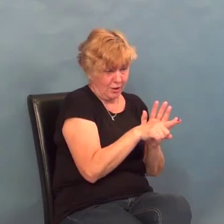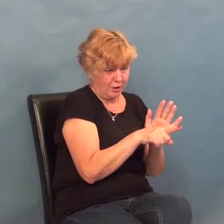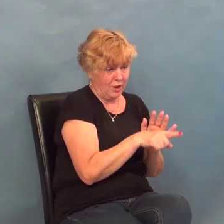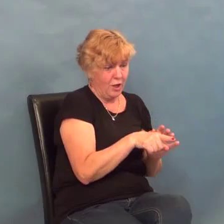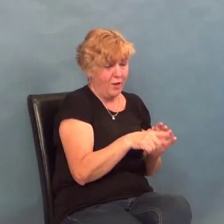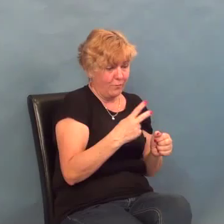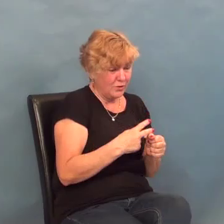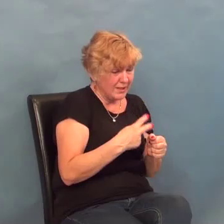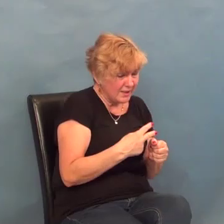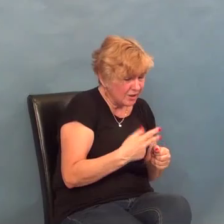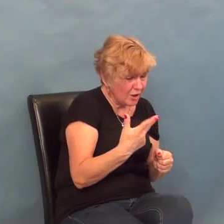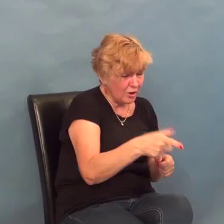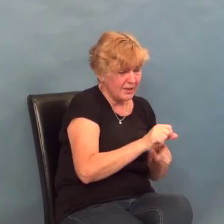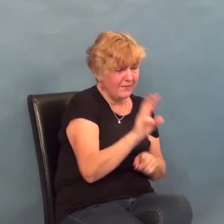Dwudziestego trzeciego to jest wtorek.